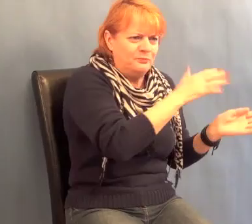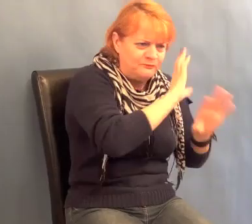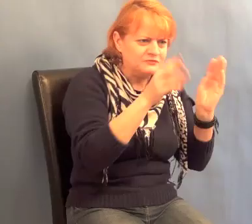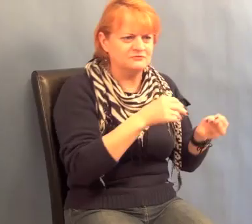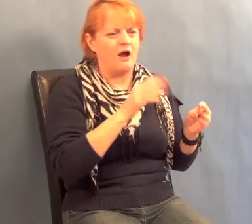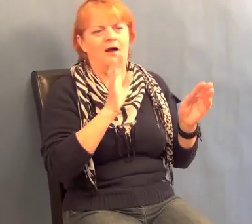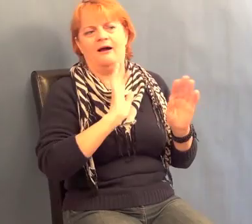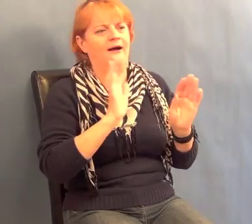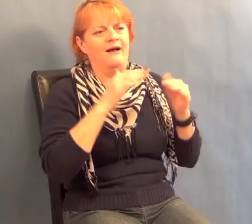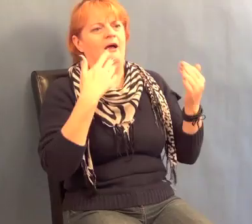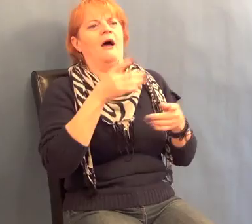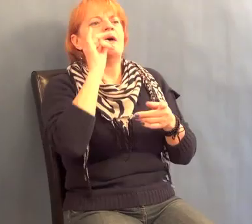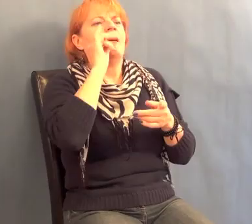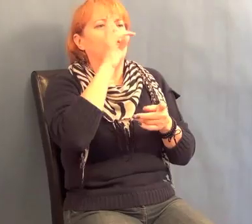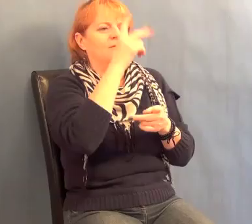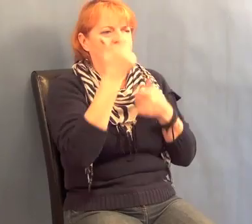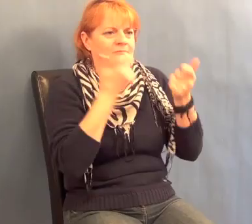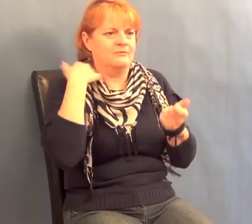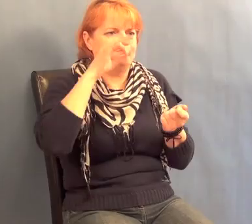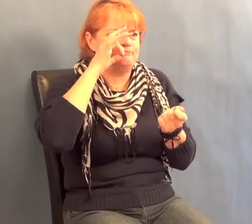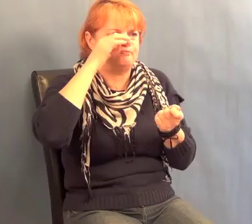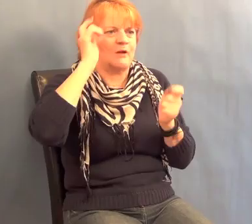Okazuje się, że ktoś palił papierosy i to dlatego włączył się alarm.